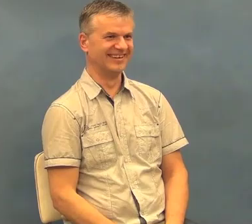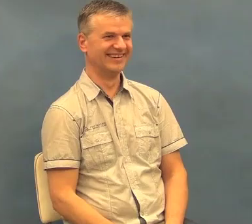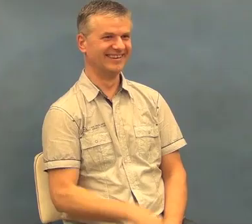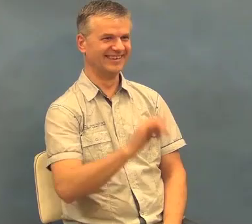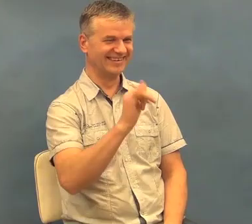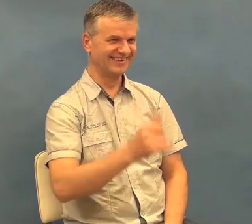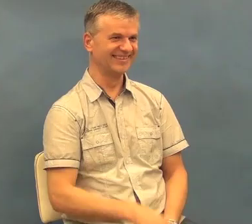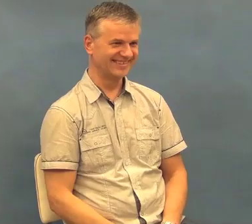Tak.